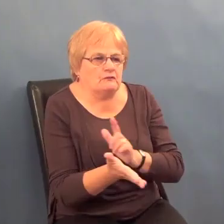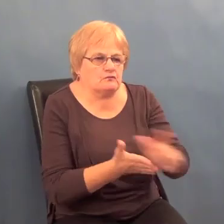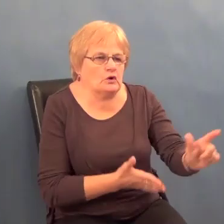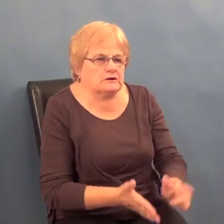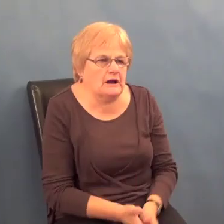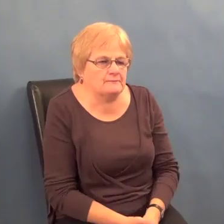Dwunasta.